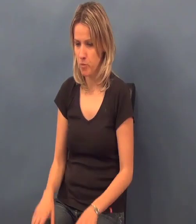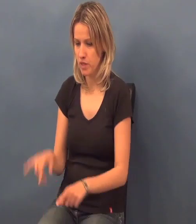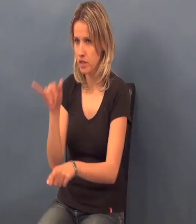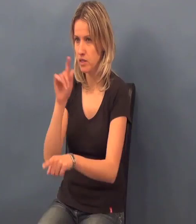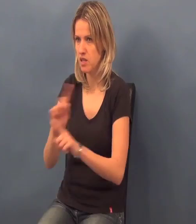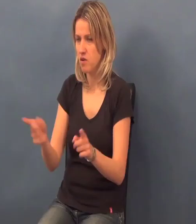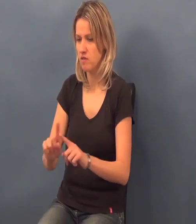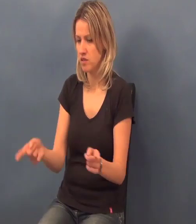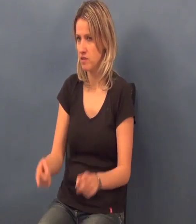Nie można, nie wolno.